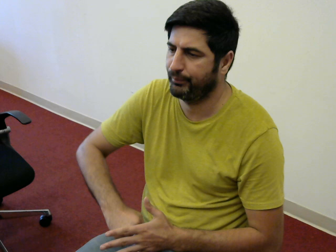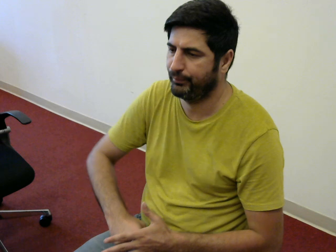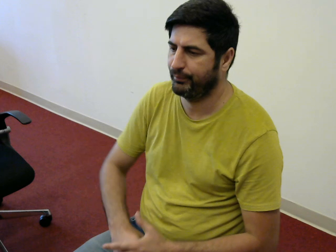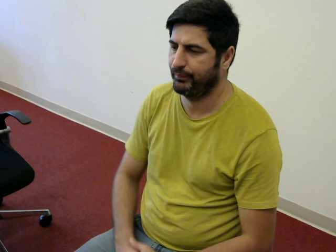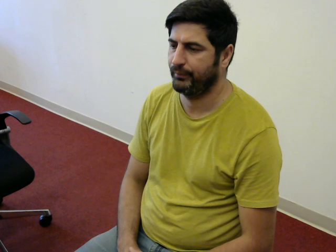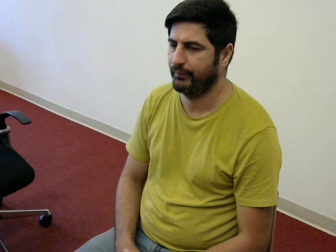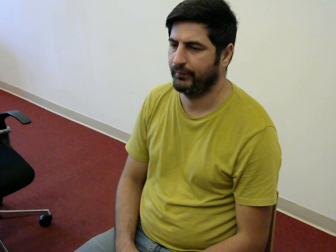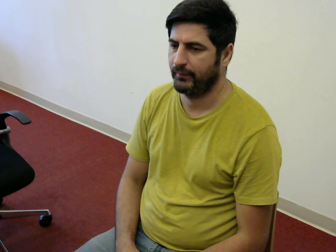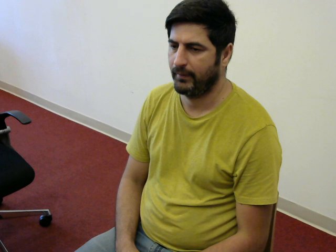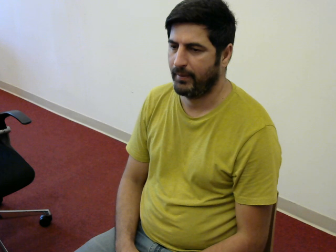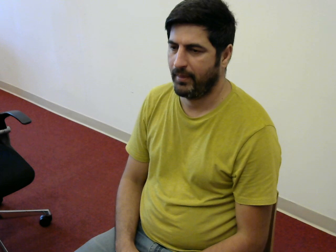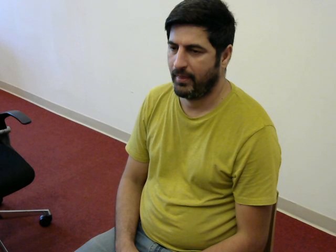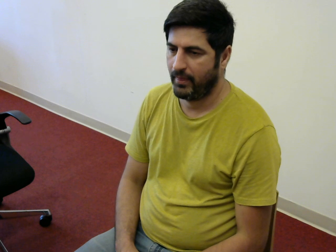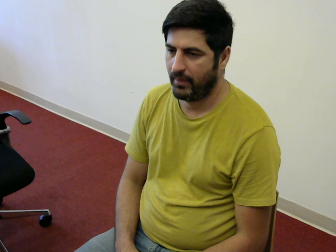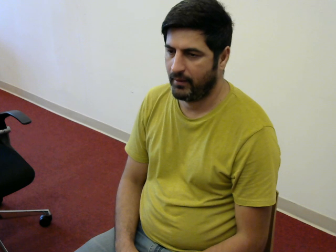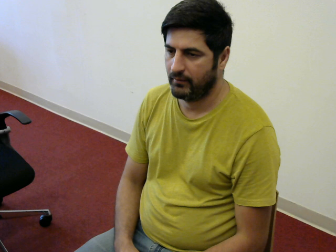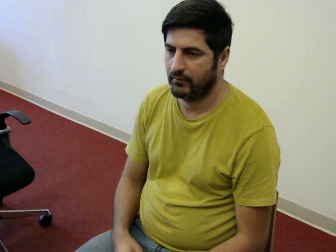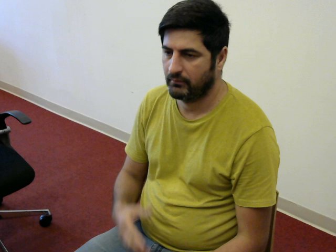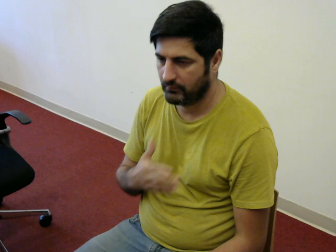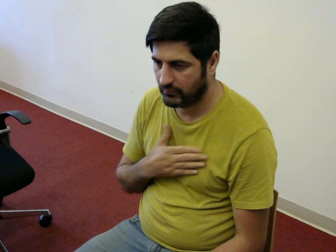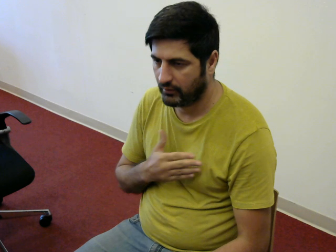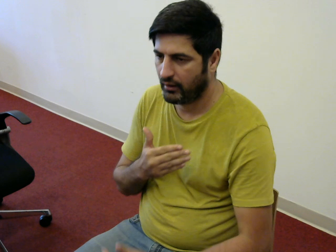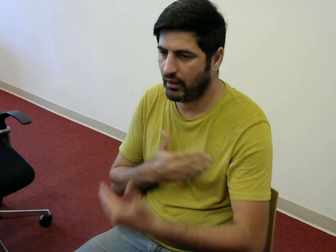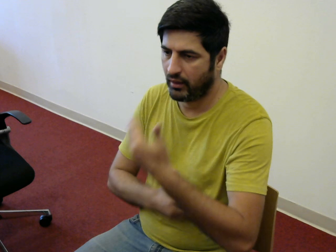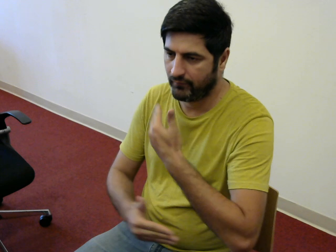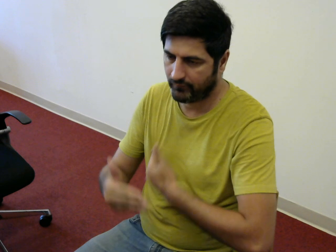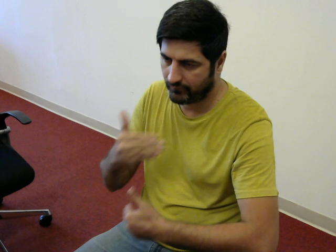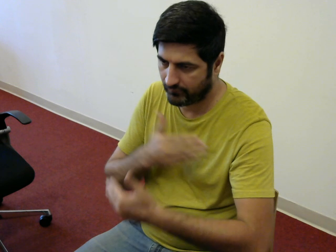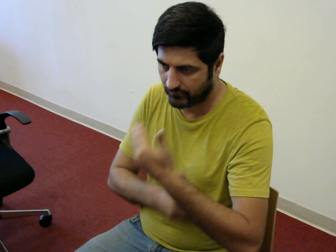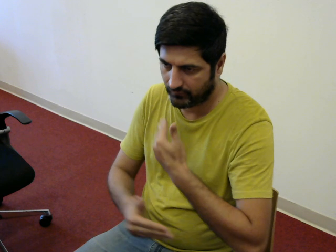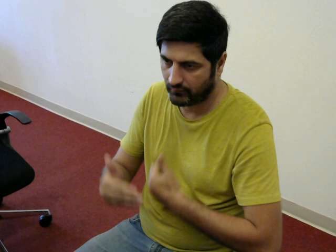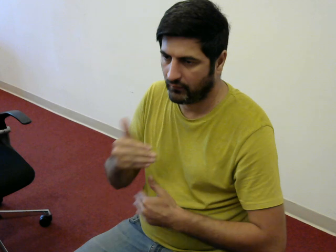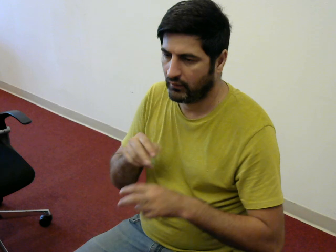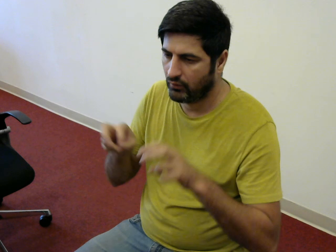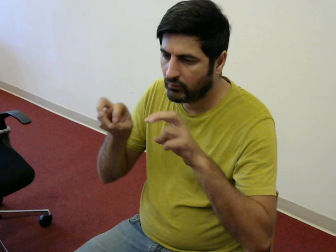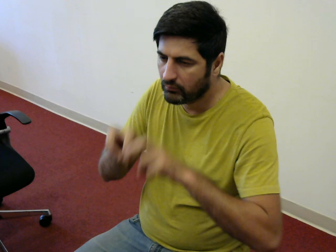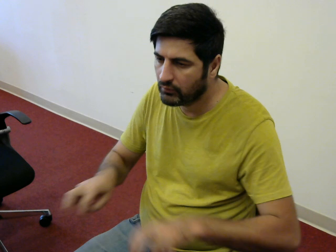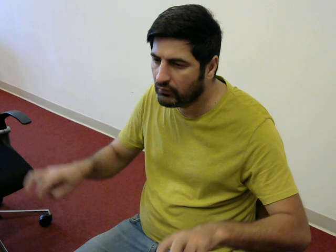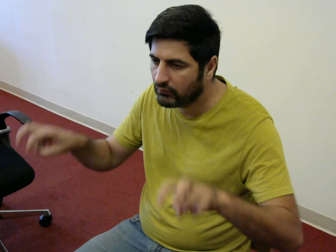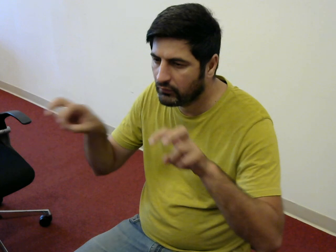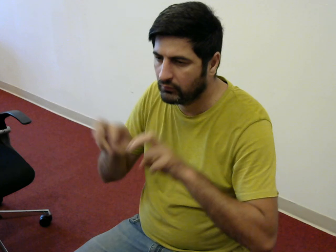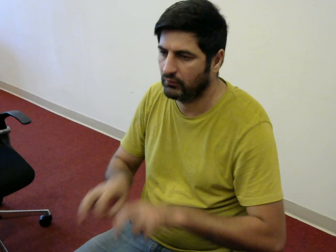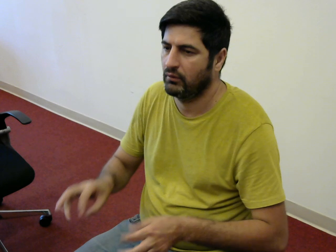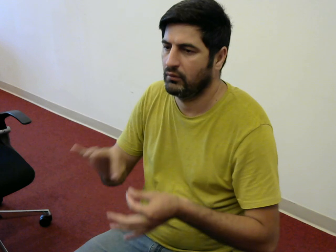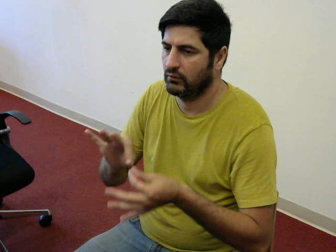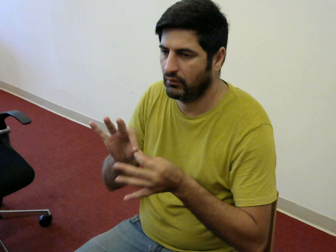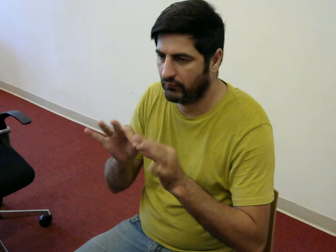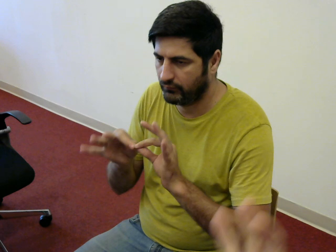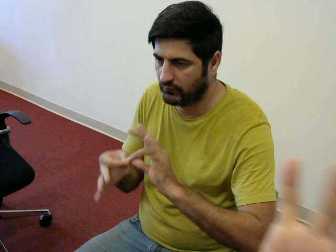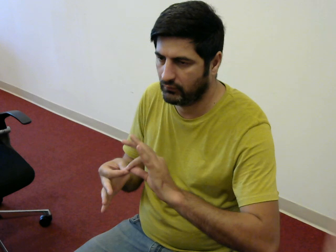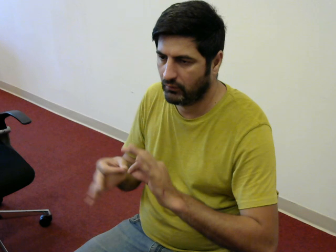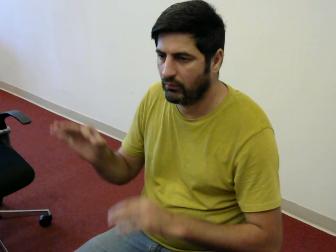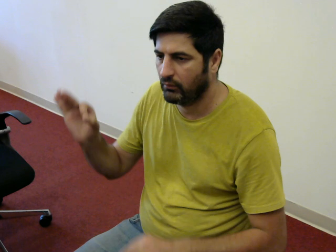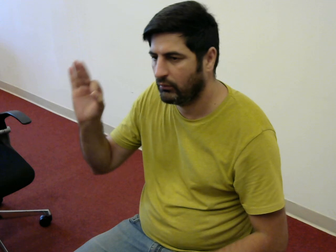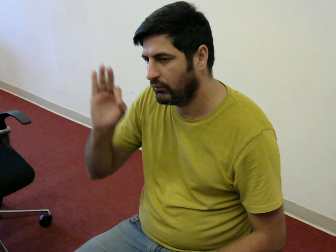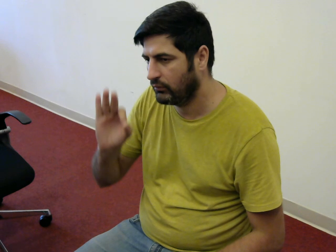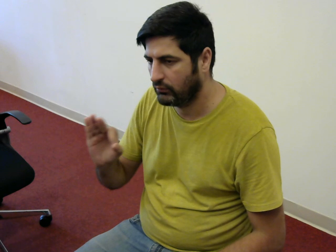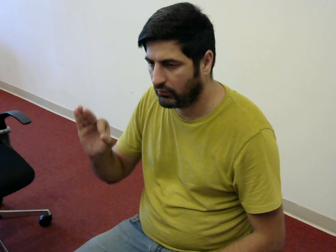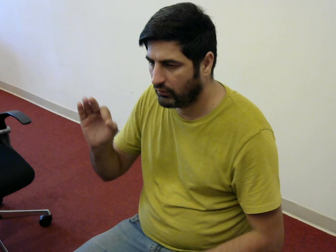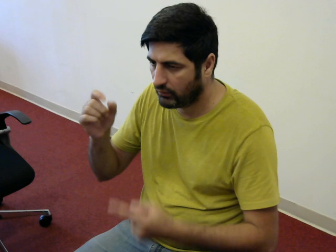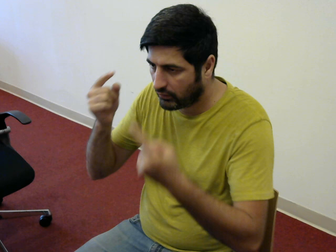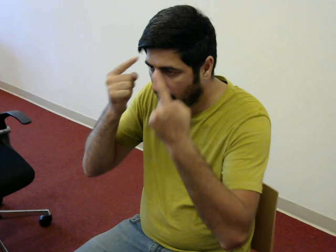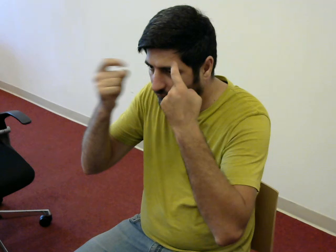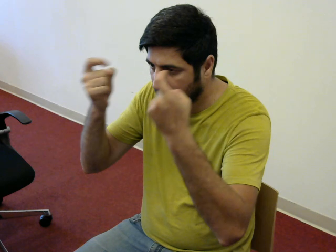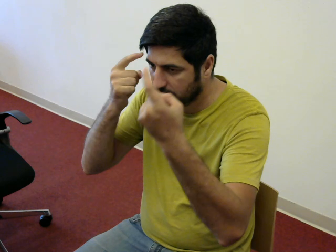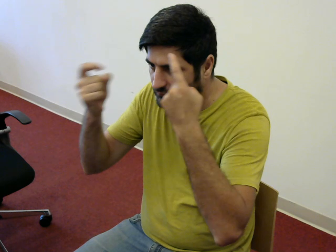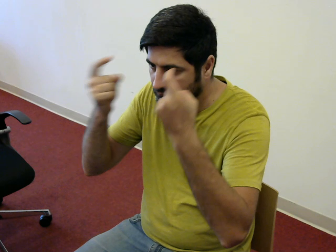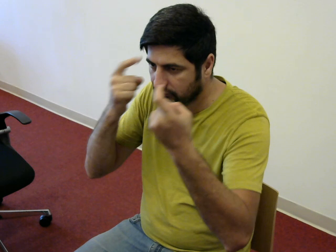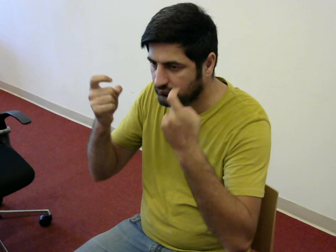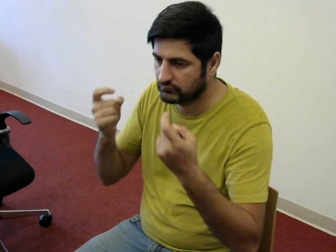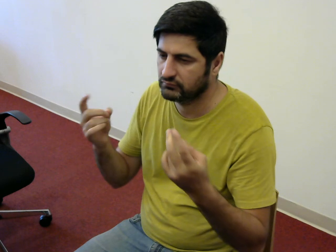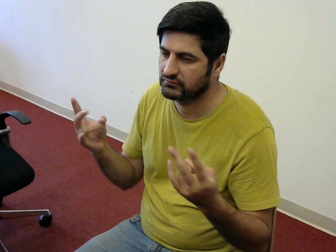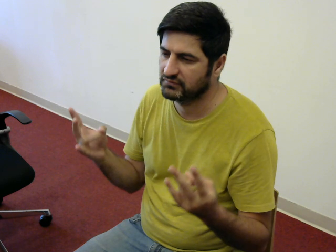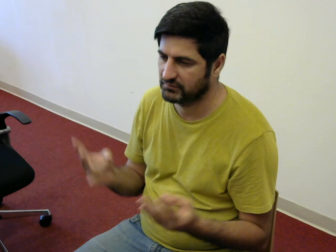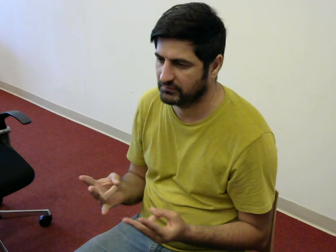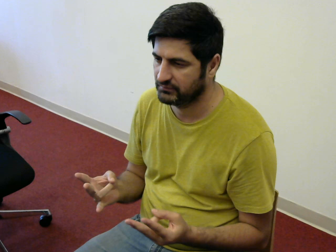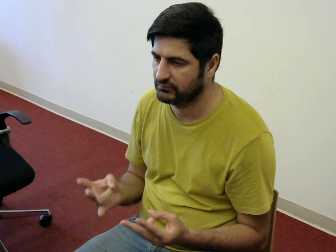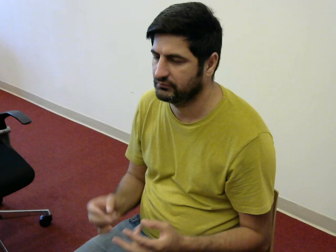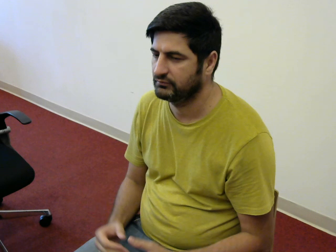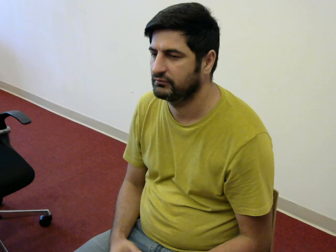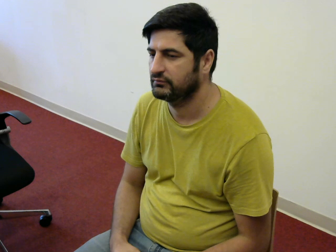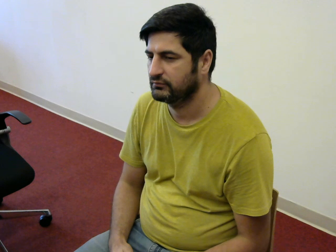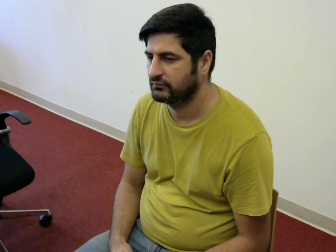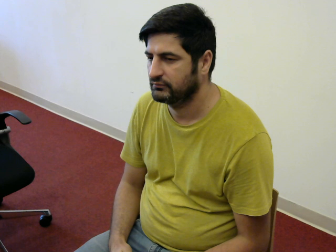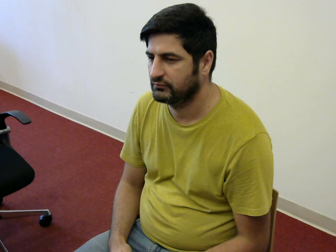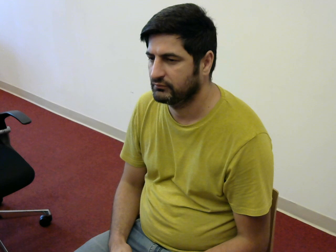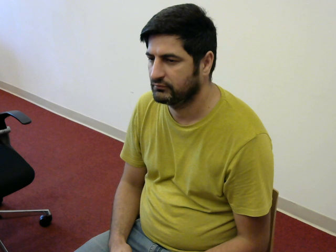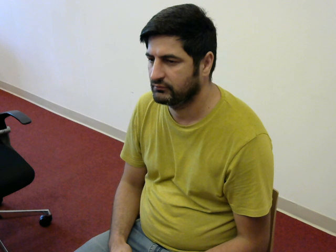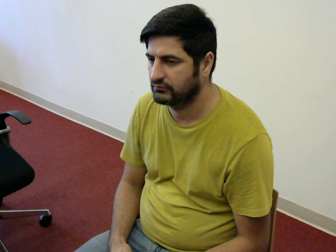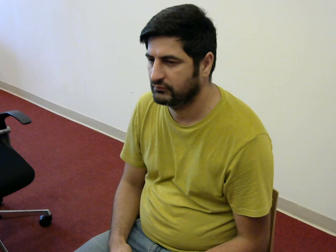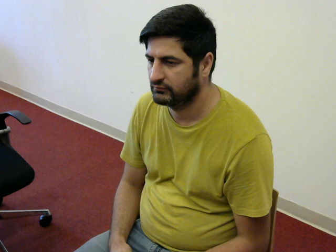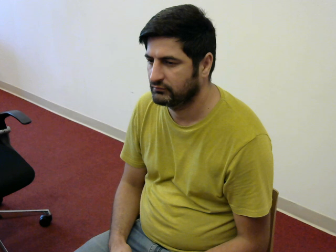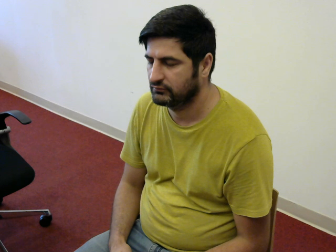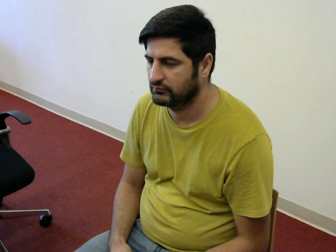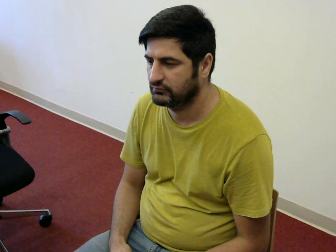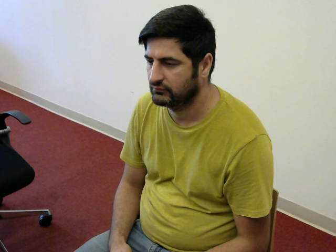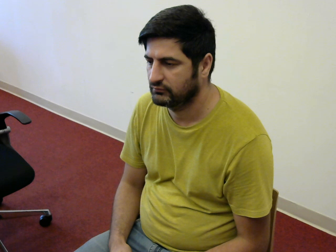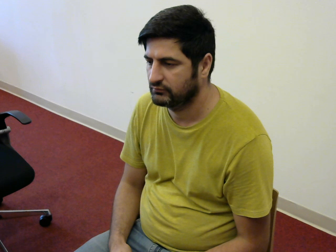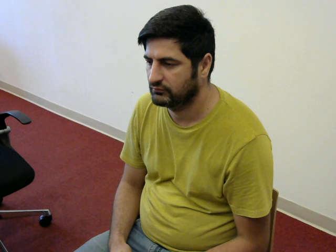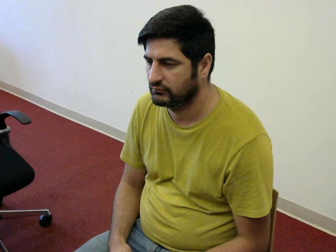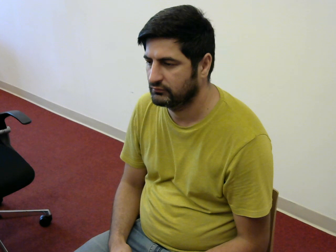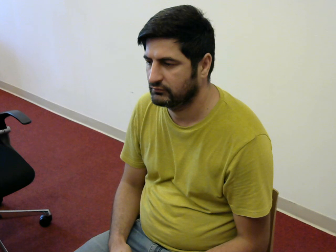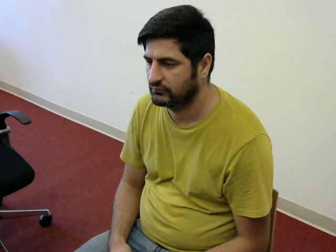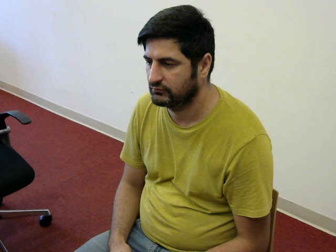Mənə əlillik müayinəsinin nəticəsi barədə məlumat lazımdır